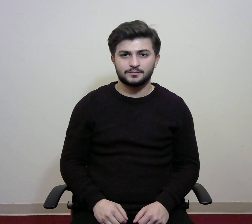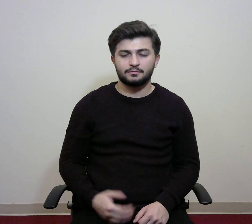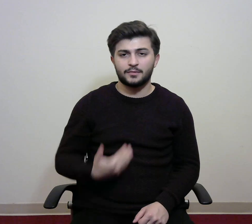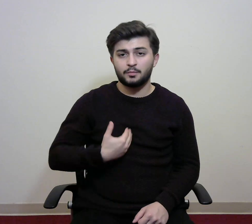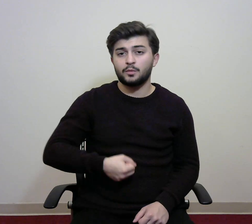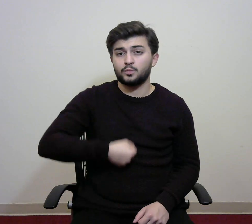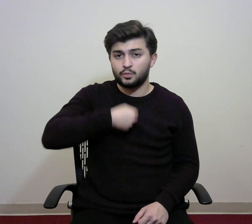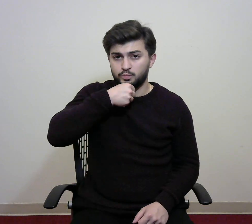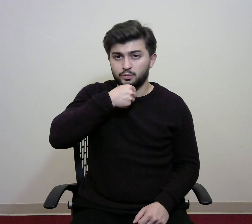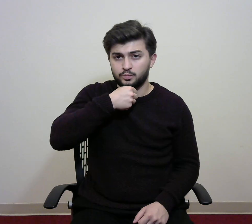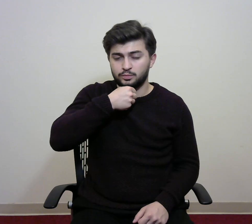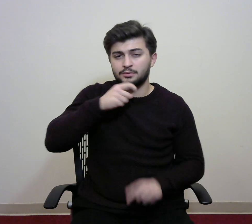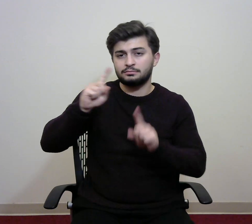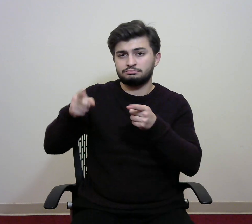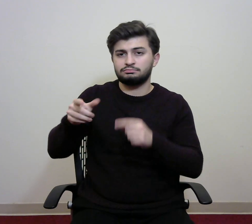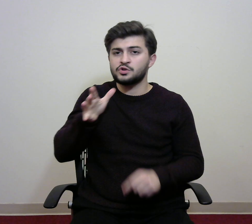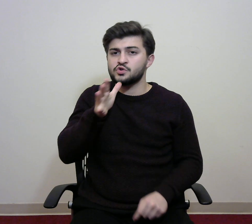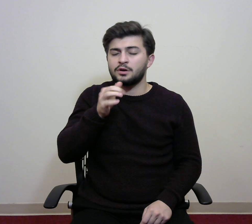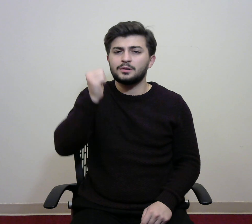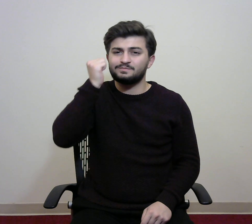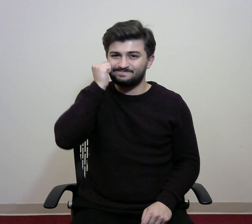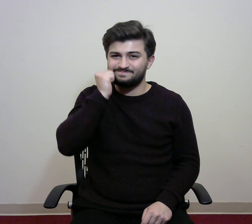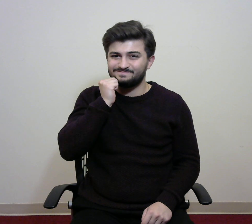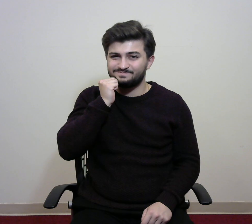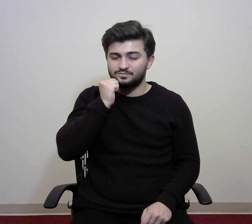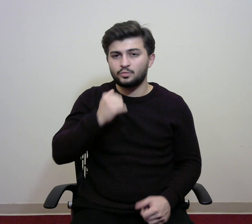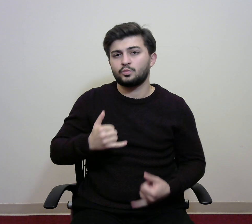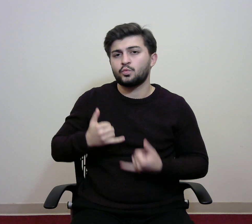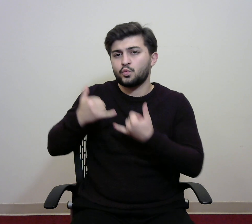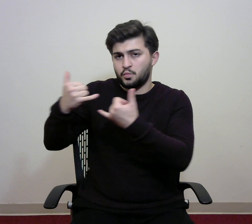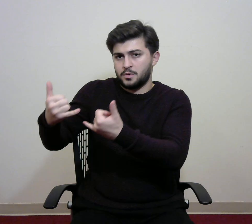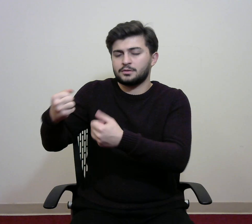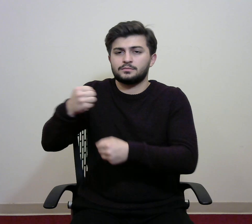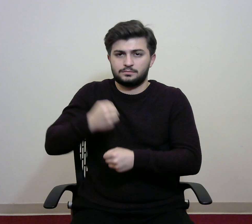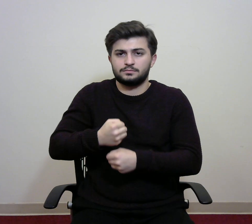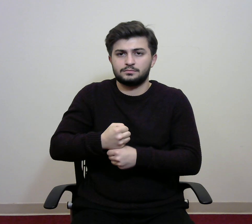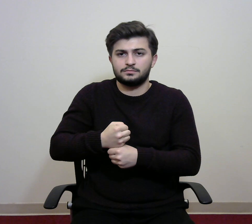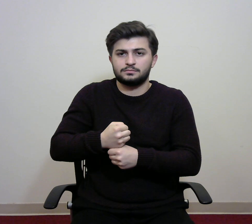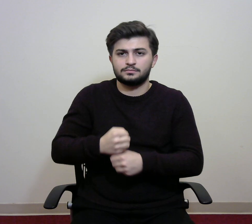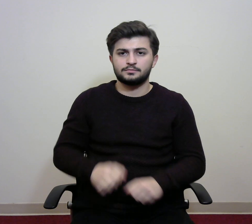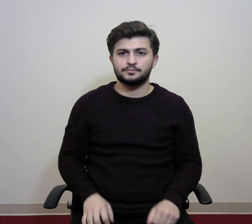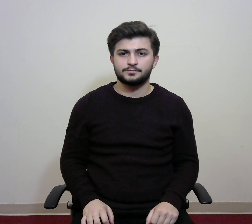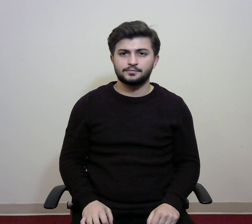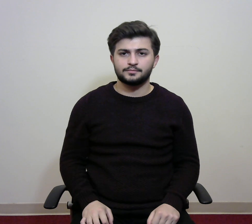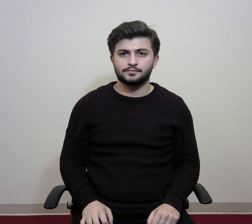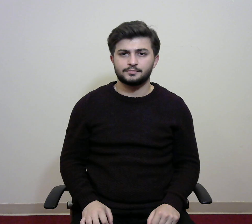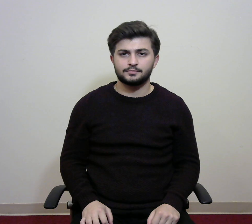Mən böyüklərə (yaşlılara) hörmət edirəm